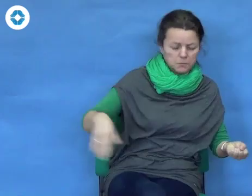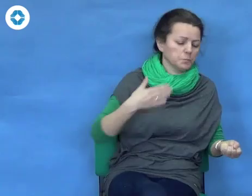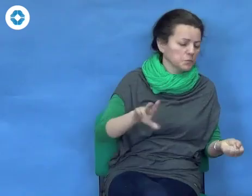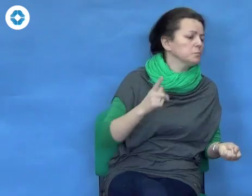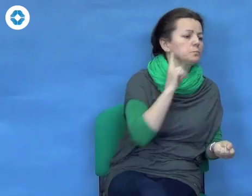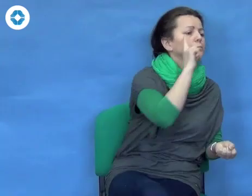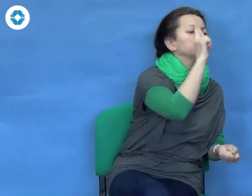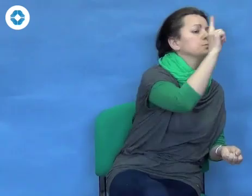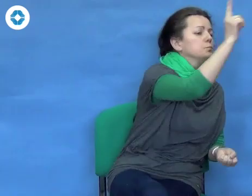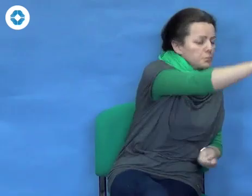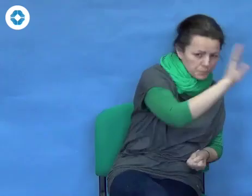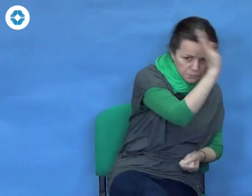Odeszli daleko.